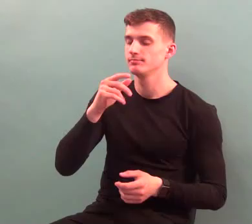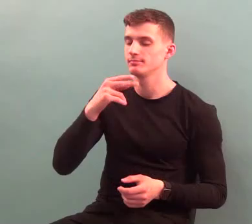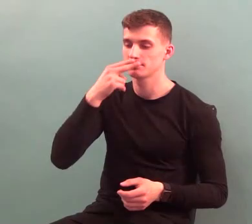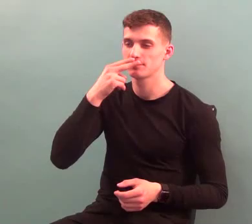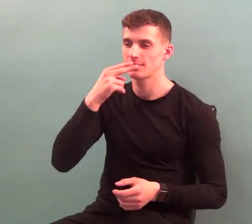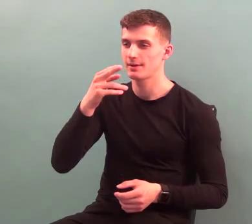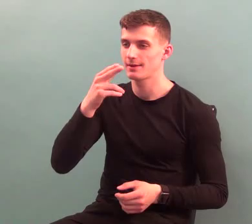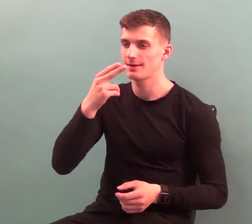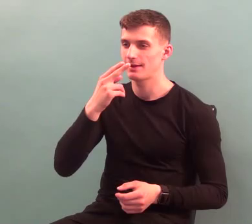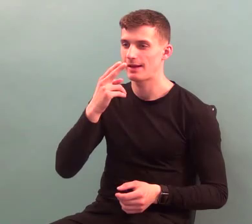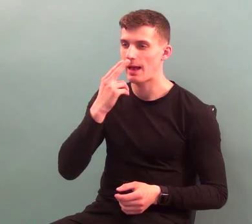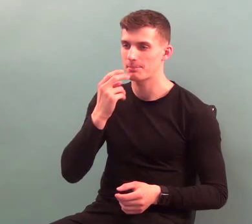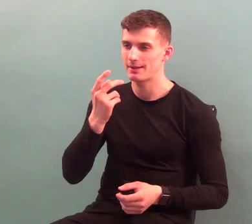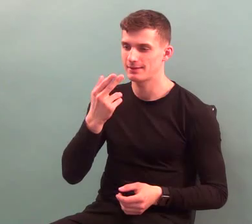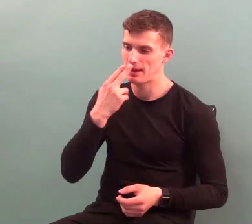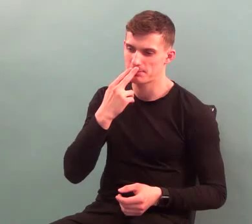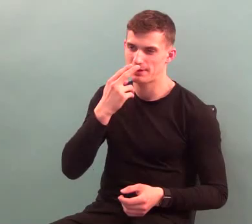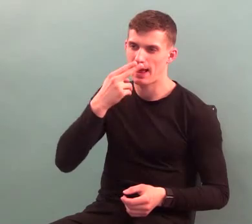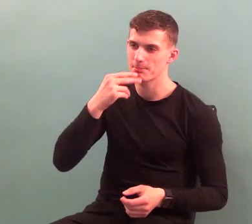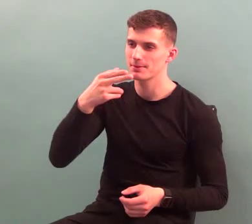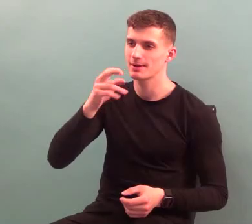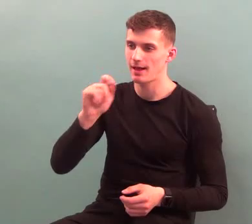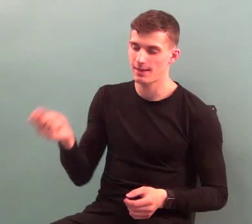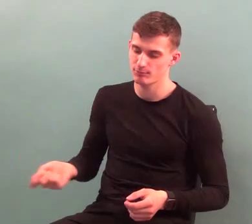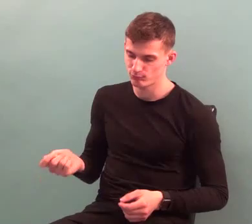Charlie Chaplin...